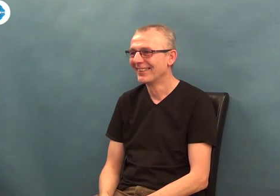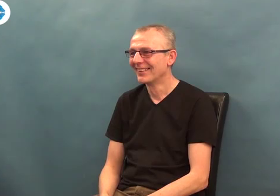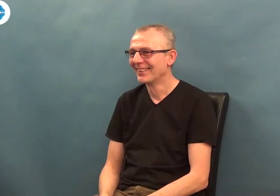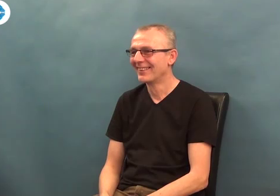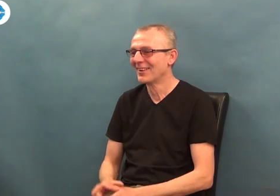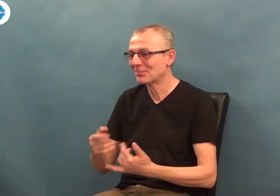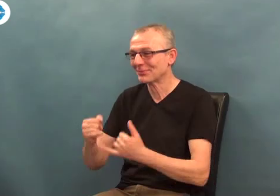Tu inny i tam inny.